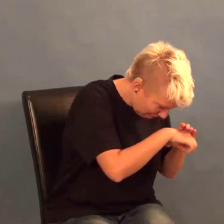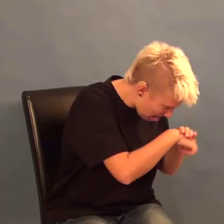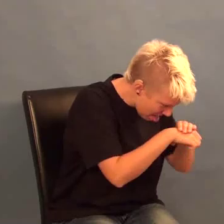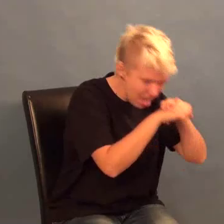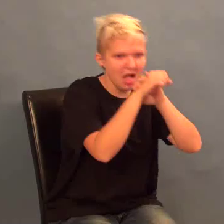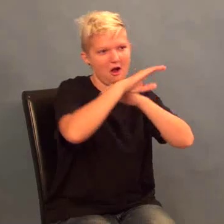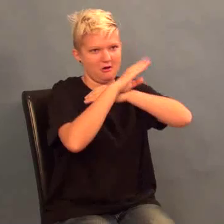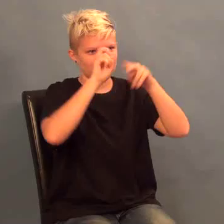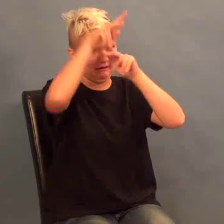Pies razem ze słoikiem na głowie wypadł za okno.